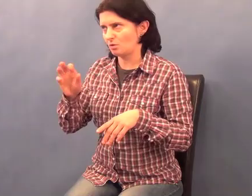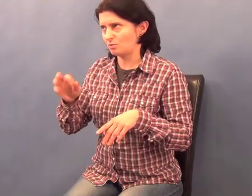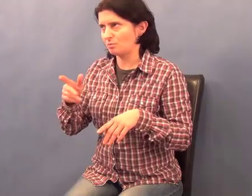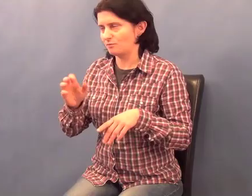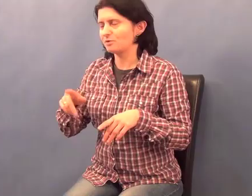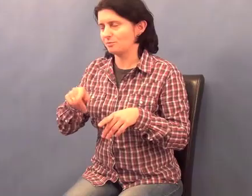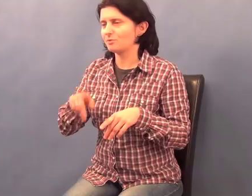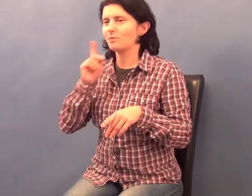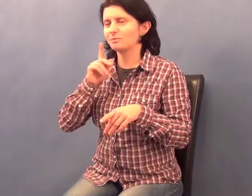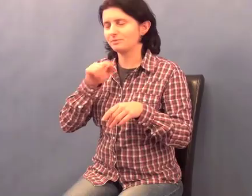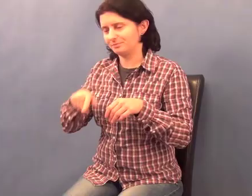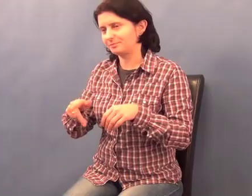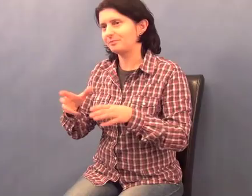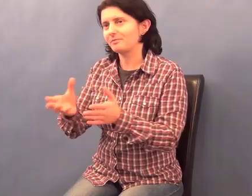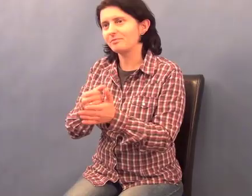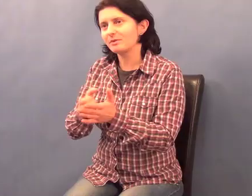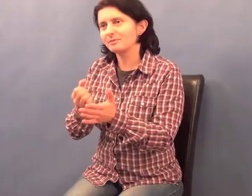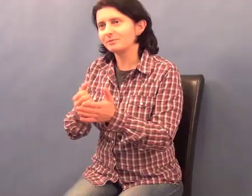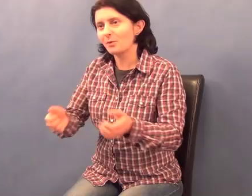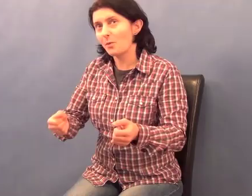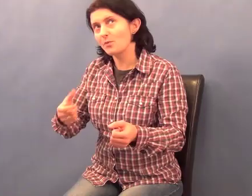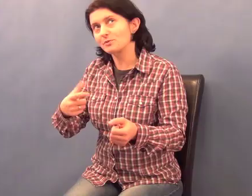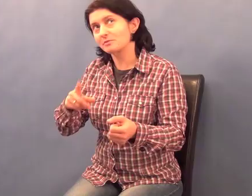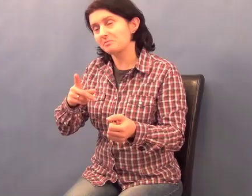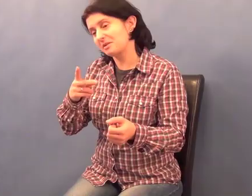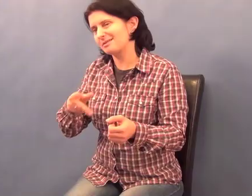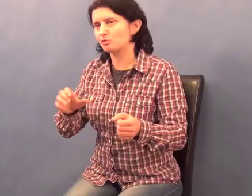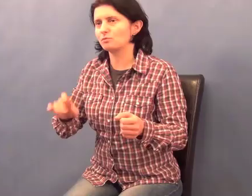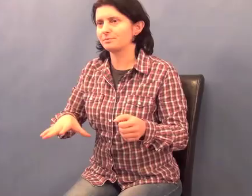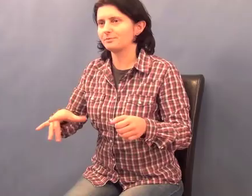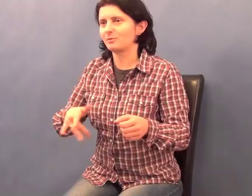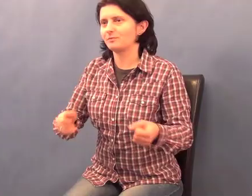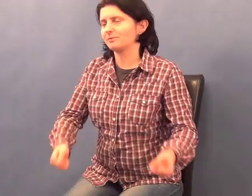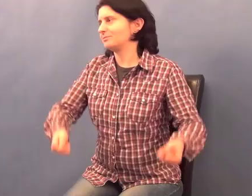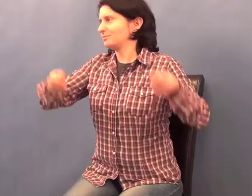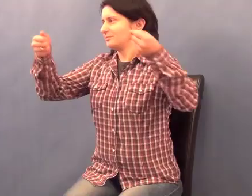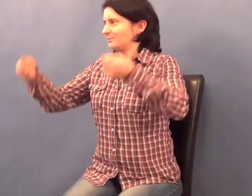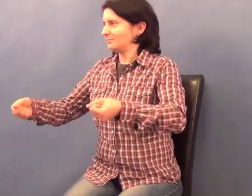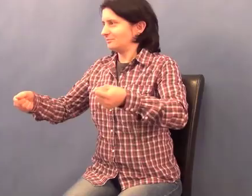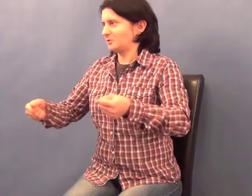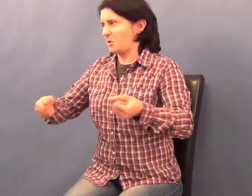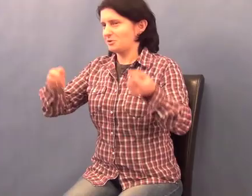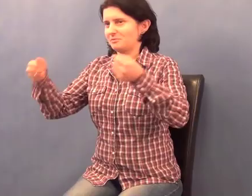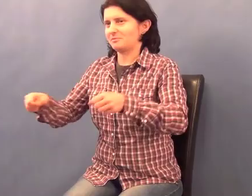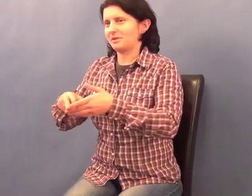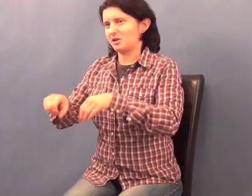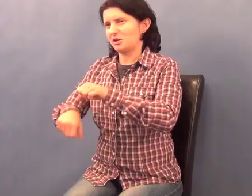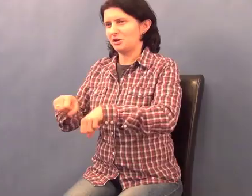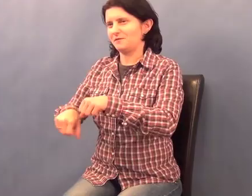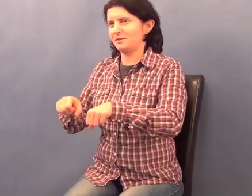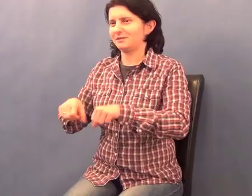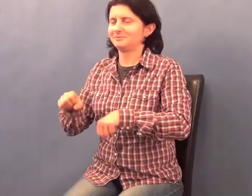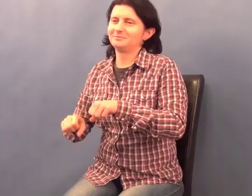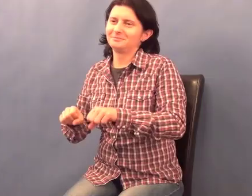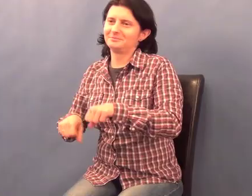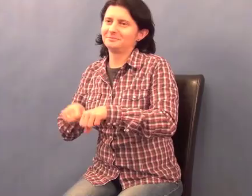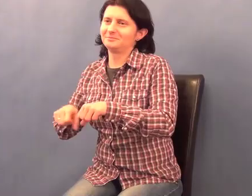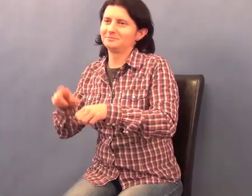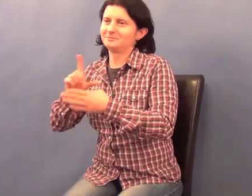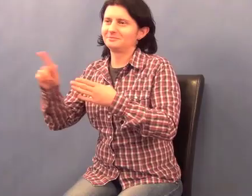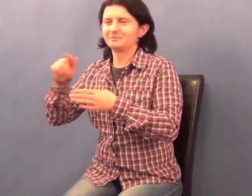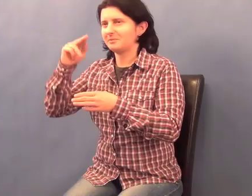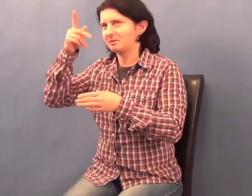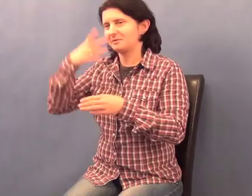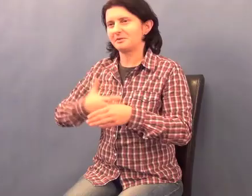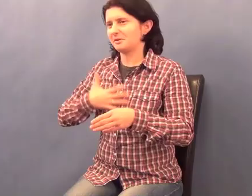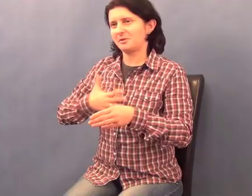Chłopak widzi, że pan zbiera, pomyślał sobie, a w dupie, załadował sobie koszyk na rower i pojechał, a pan, który zbiera gruszki, nie zauważył.